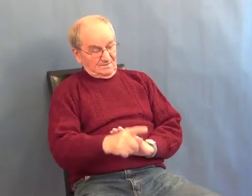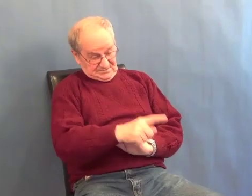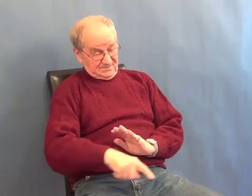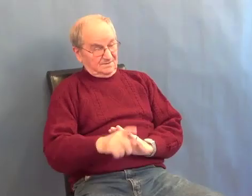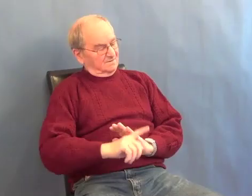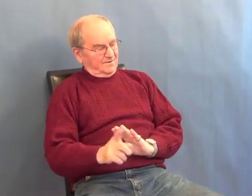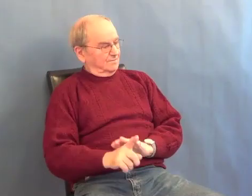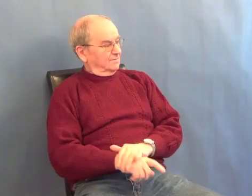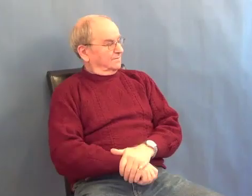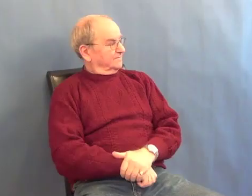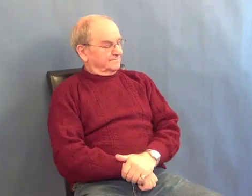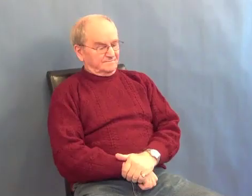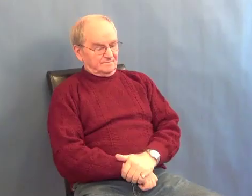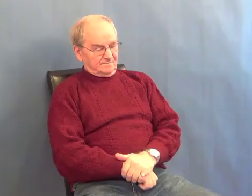Nie wolno, bo jest okrągły znak.